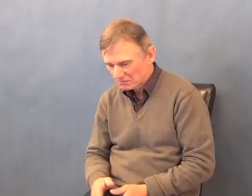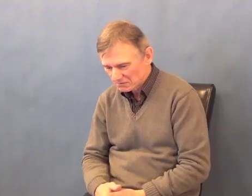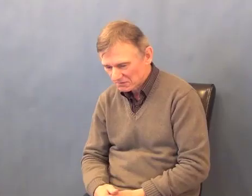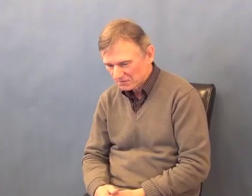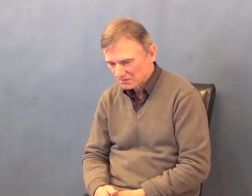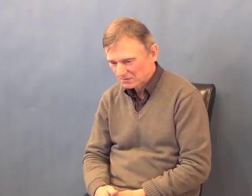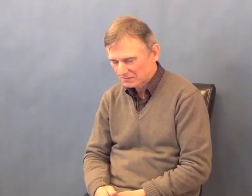A poniżej.